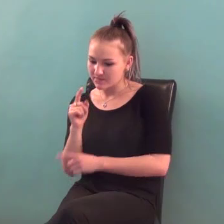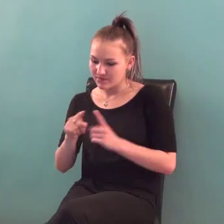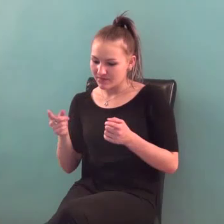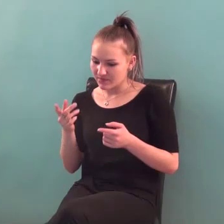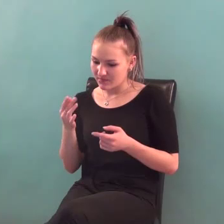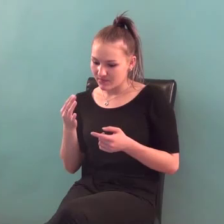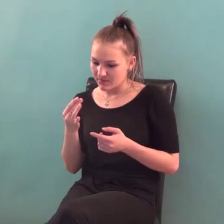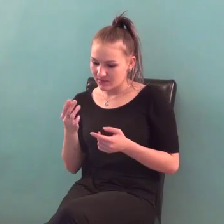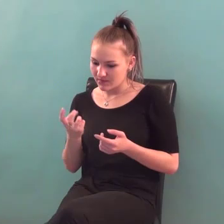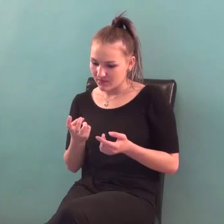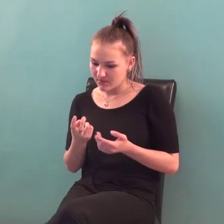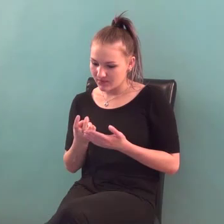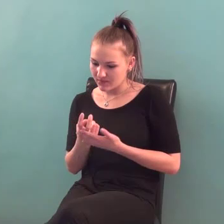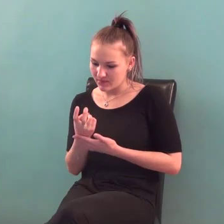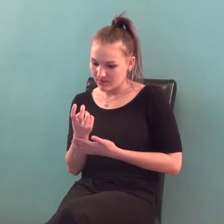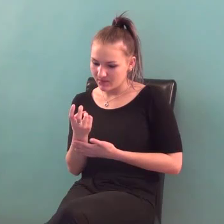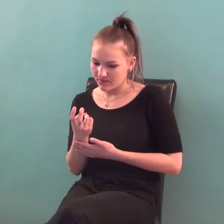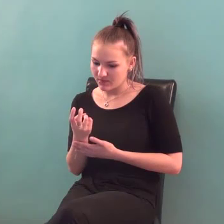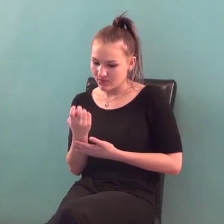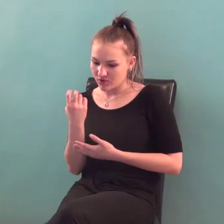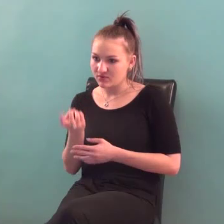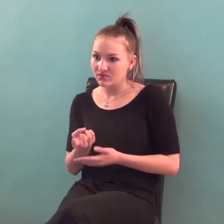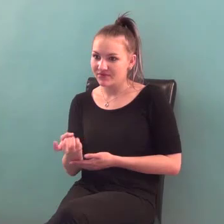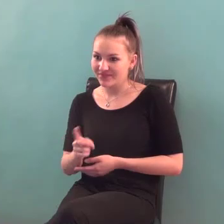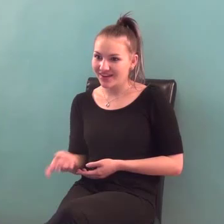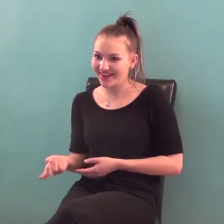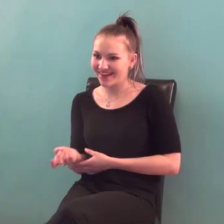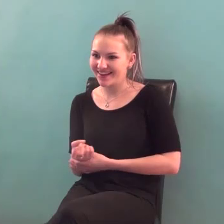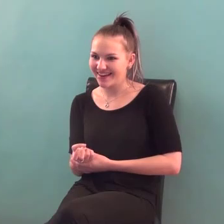Nie wolno zjeżdżać na sankach.